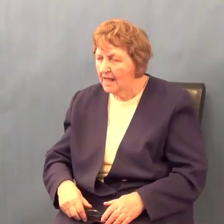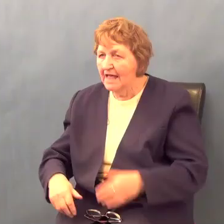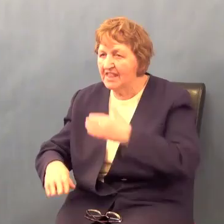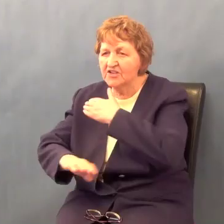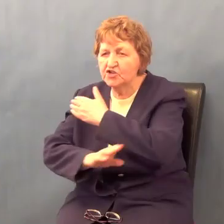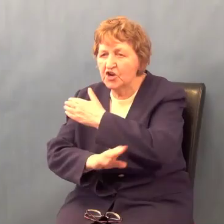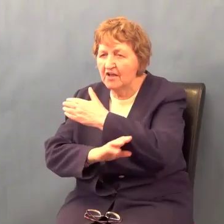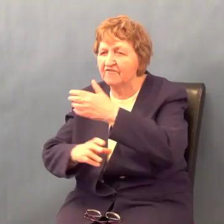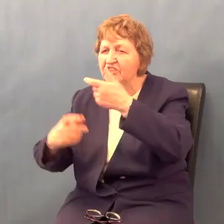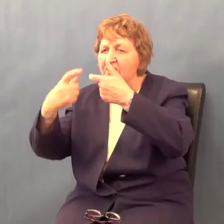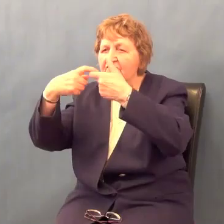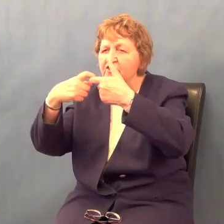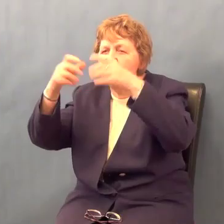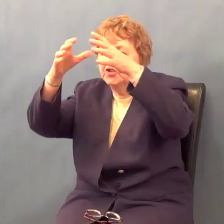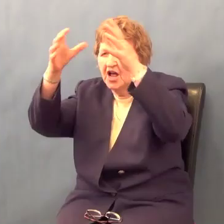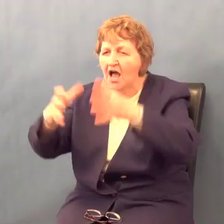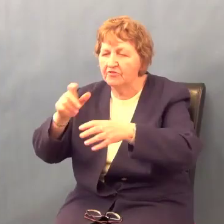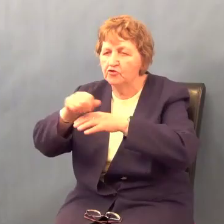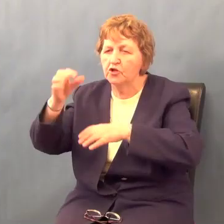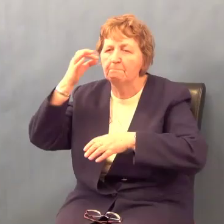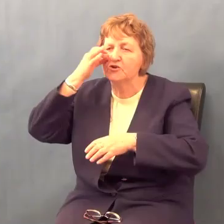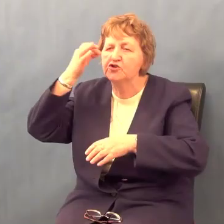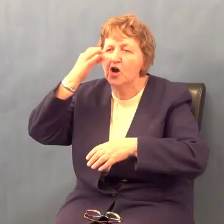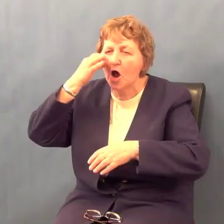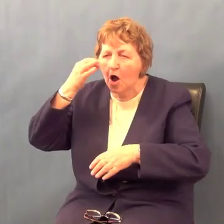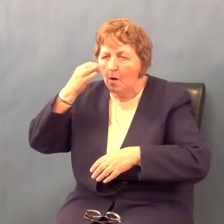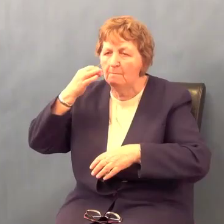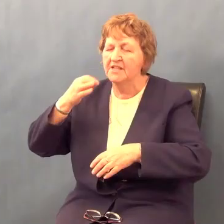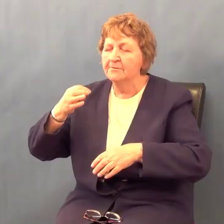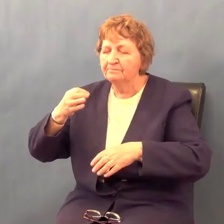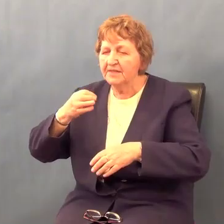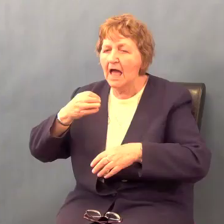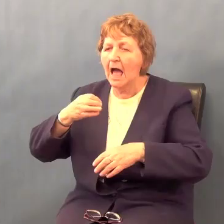Na drzewie wisiał ul pszczeli.